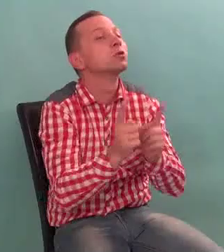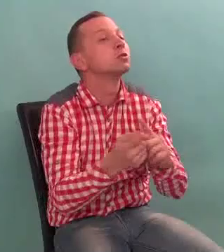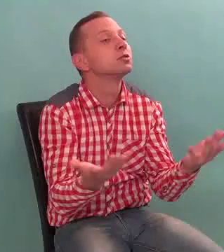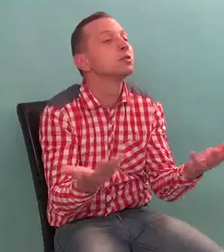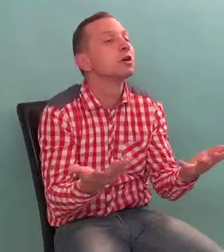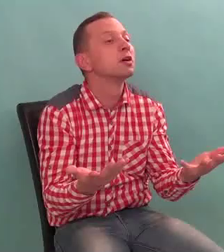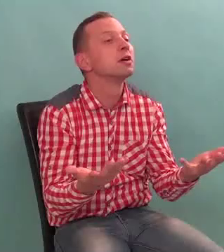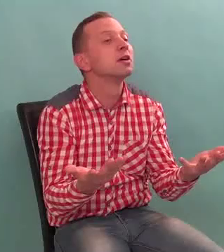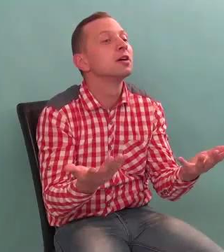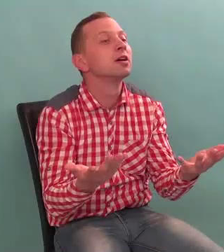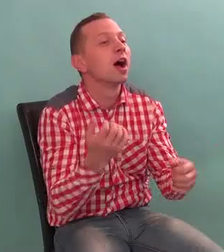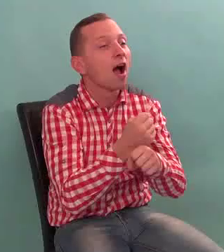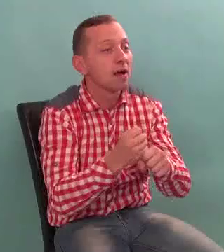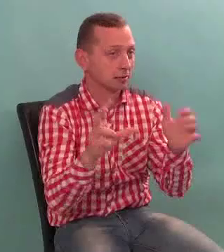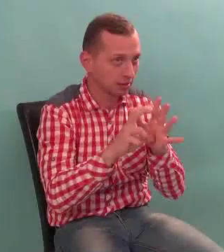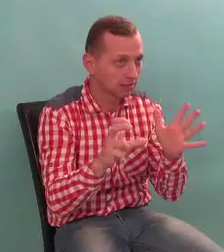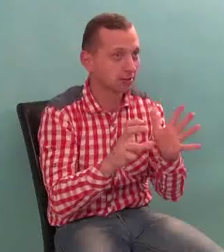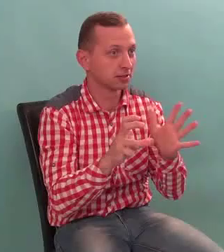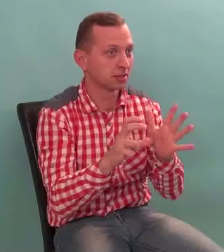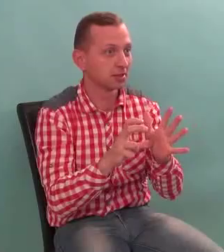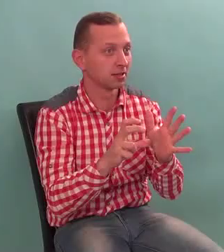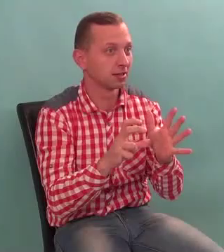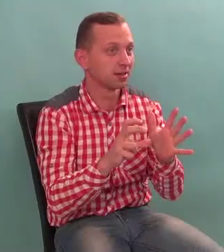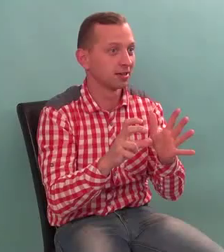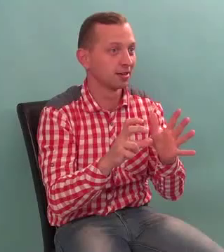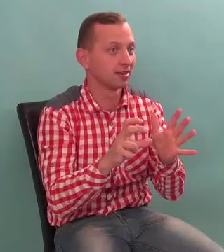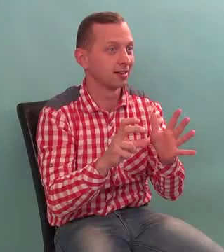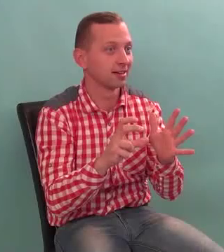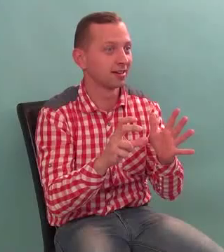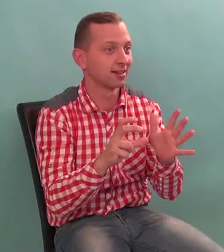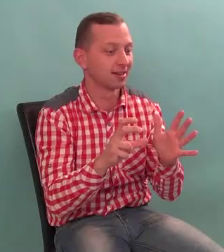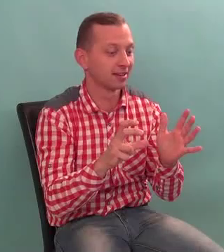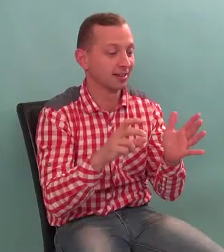Gdzie możemy się spotkać na kawę i na ciastko?